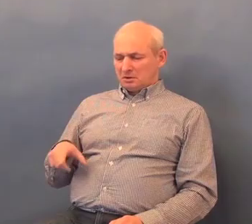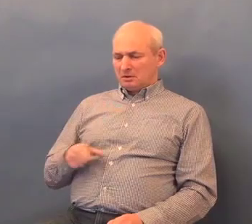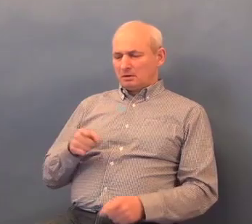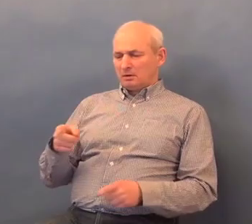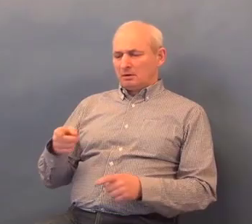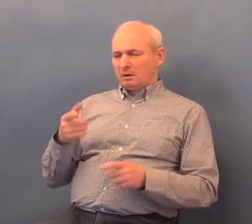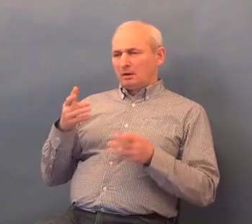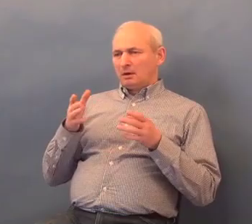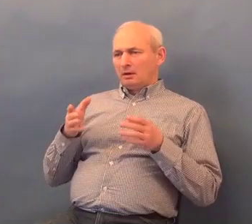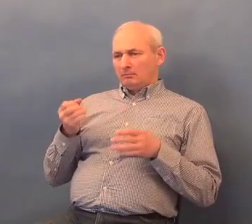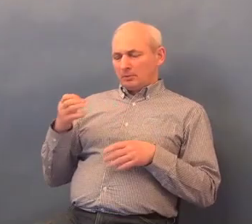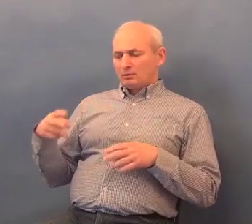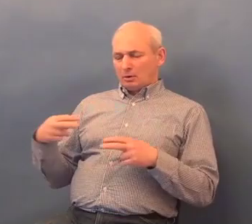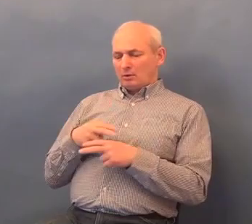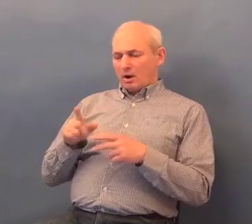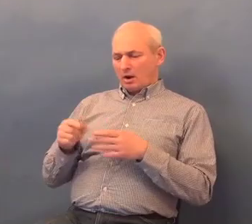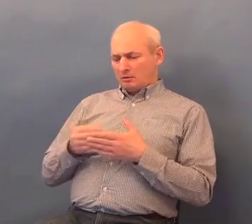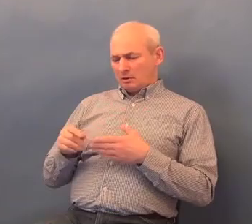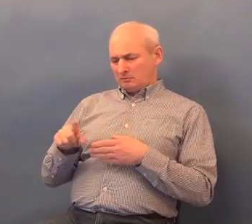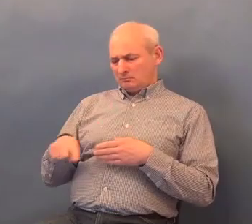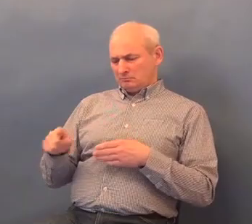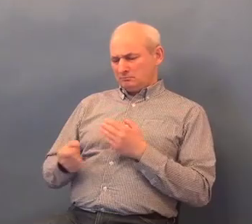Tak, to pociąg, ale rysunek jest dziwny.